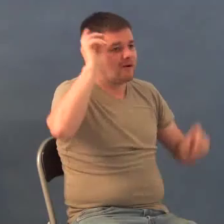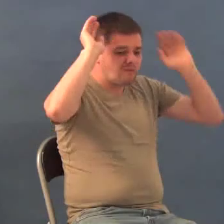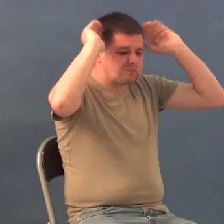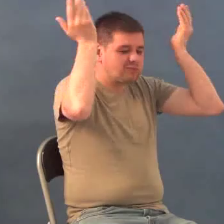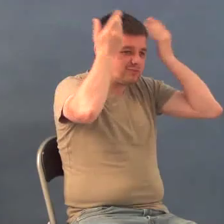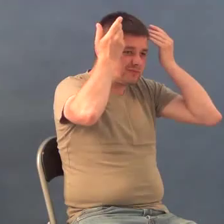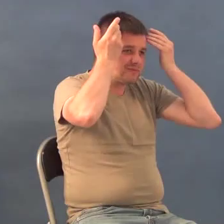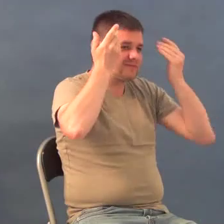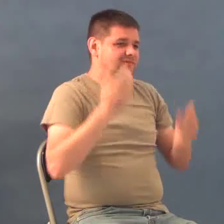Uszy.